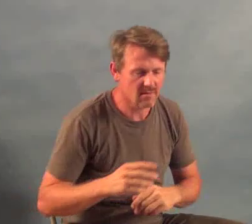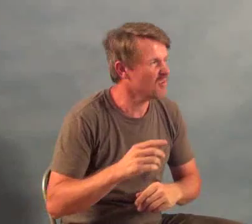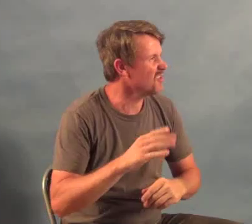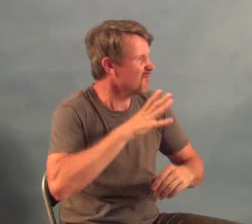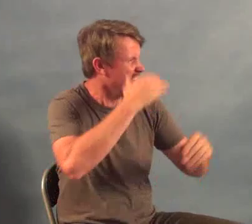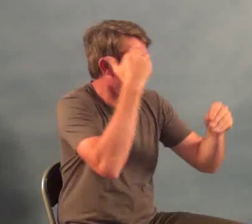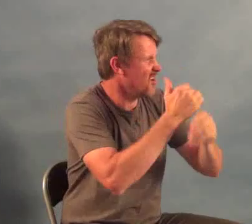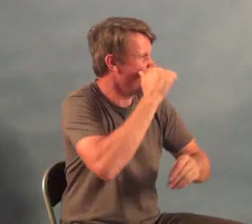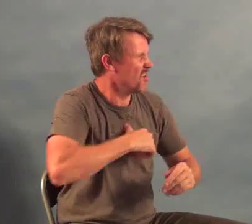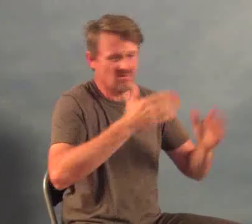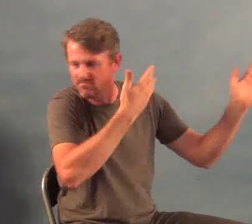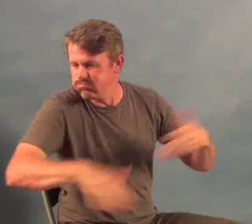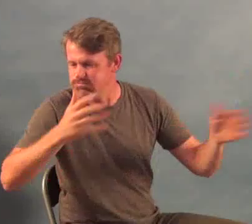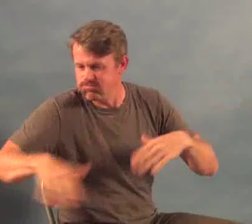Opowiadają mu, że wczoraj w nocy była ewakuacja.